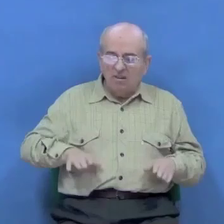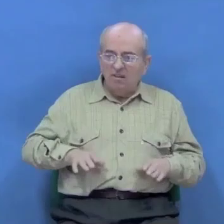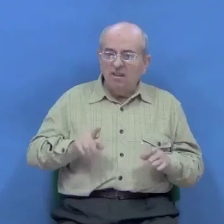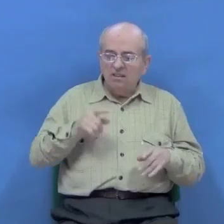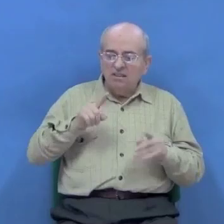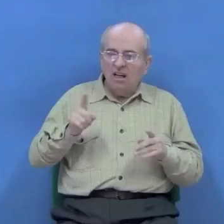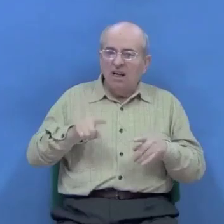Głęboki basen.